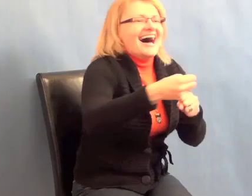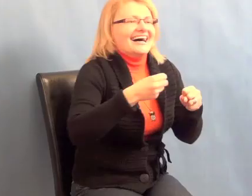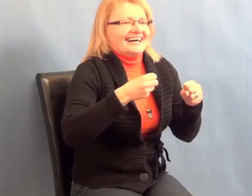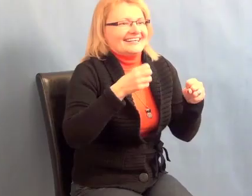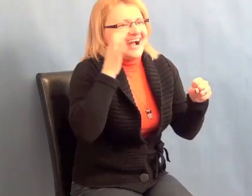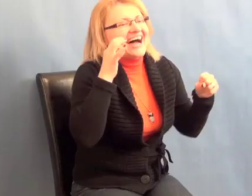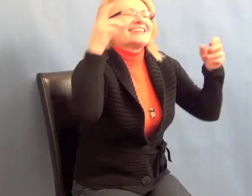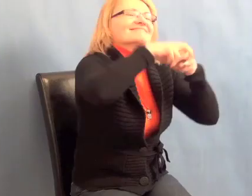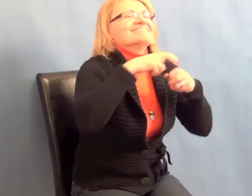Kot usiadł sobie zadowolony.